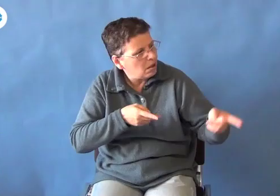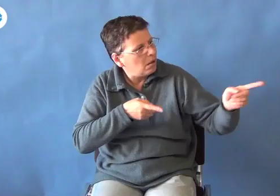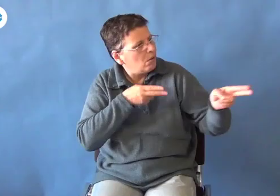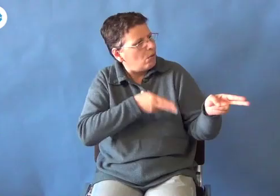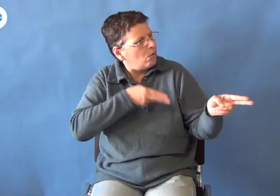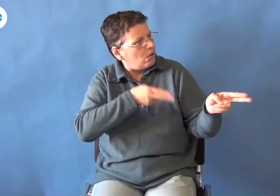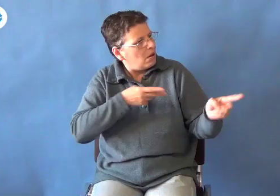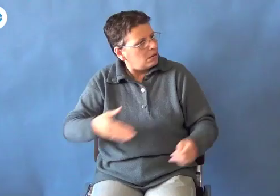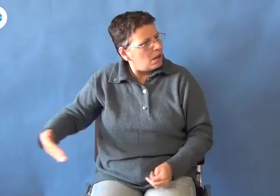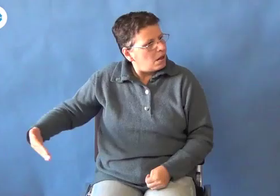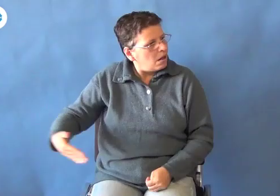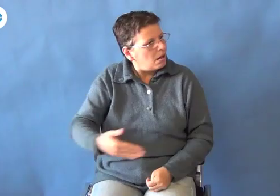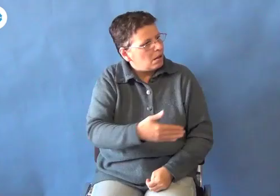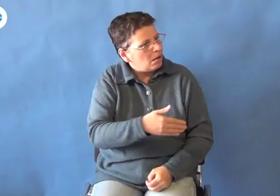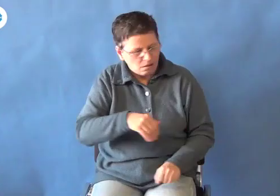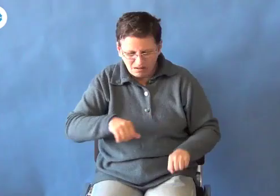Pociąg przejeżdża.